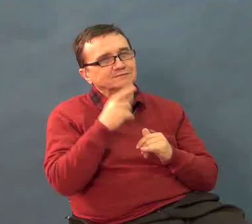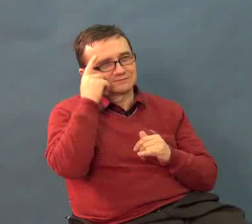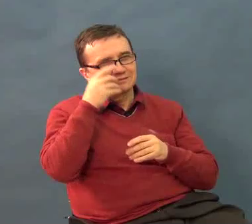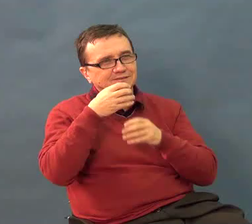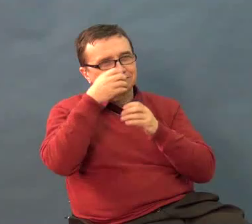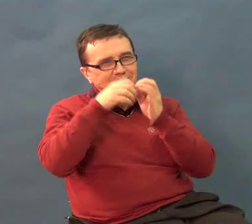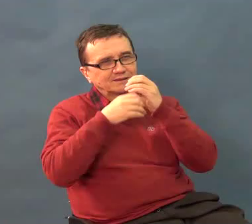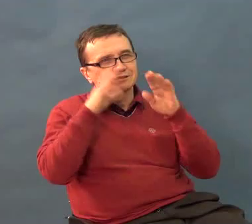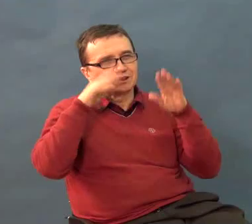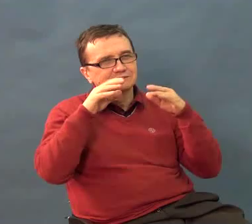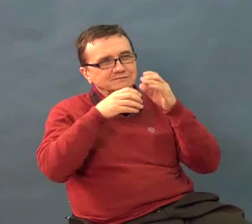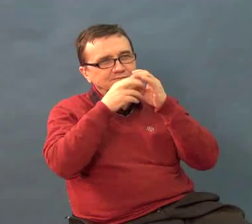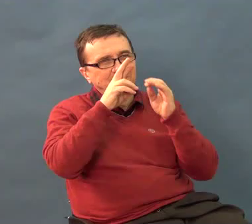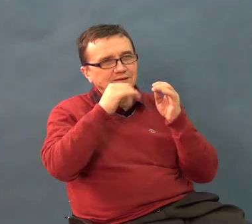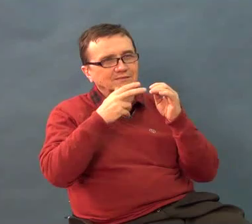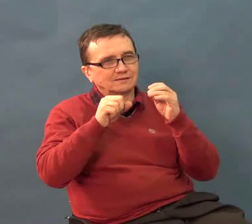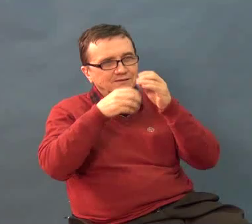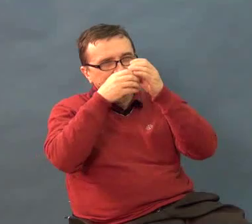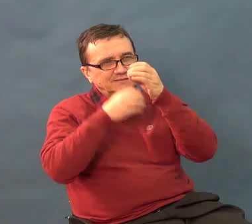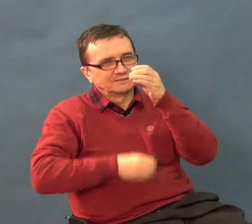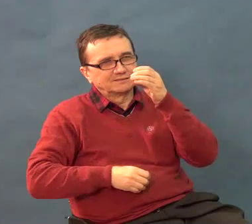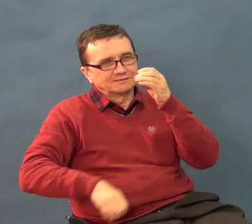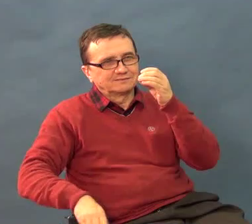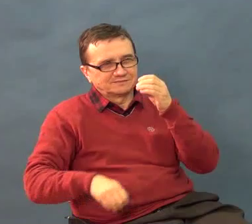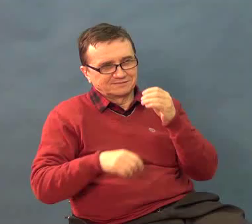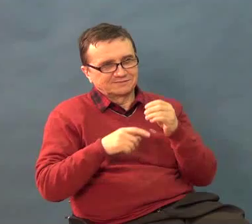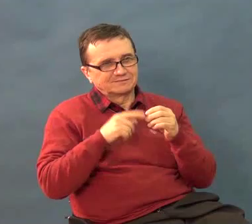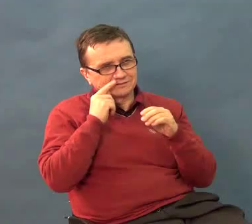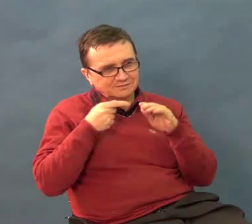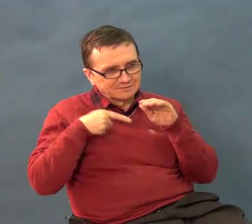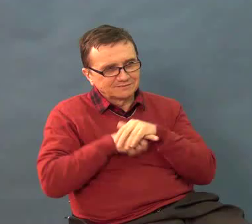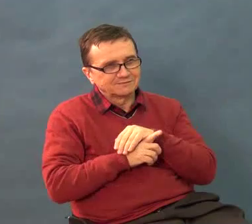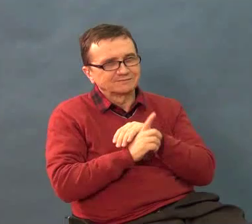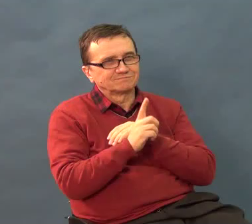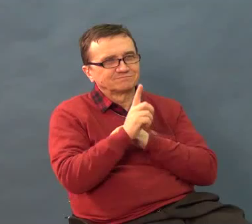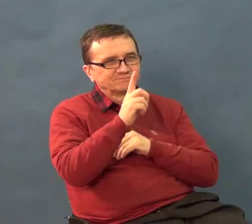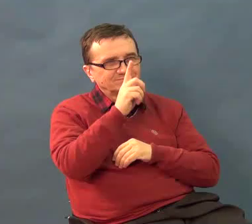Jest rynna, kot wchodzi do jej środka i wspina się na górę.